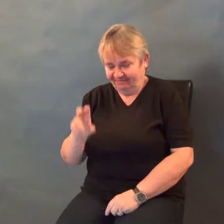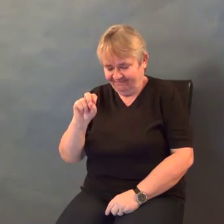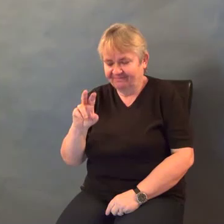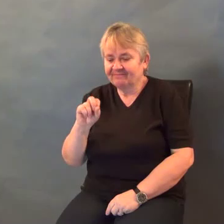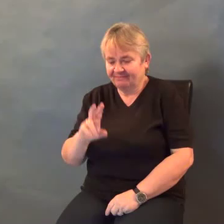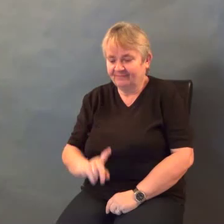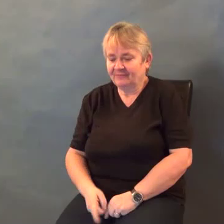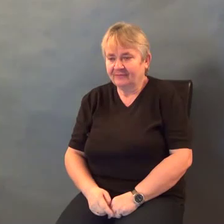Tak, tak.